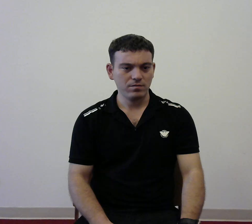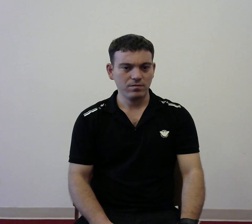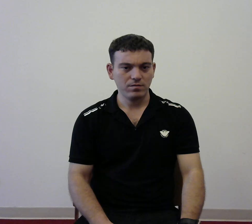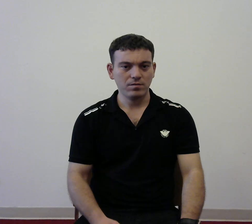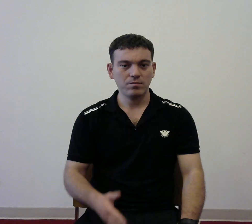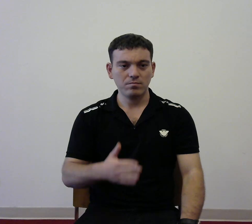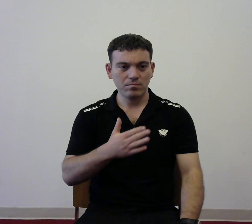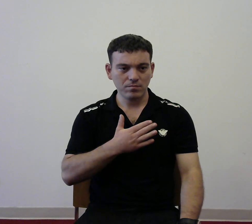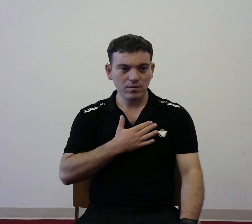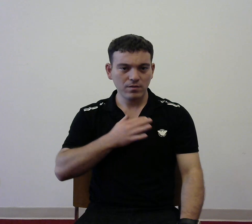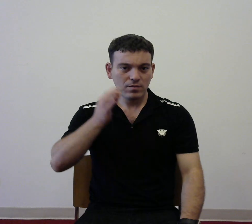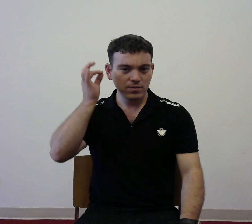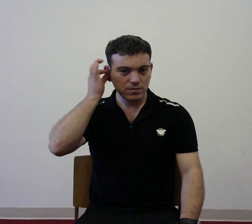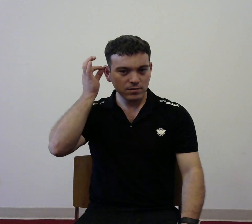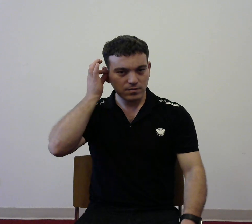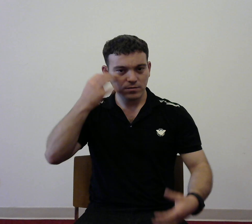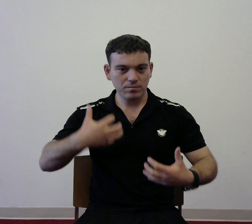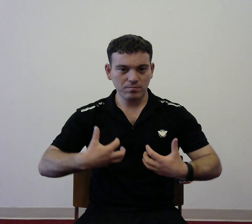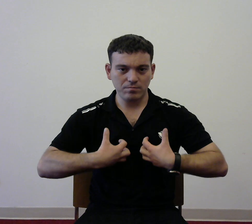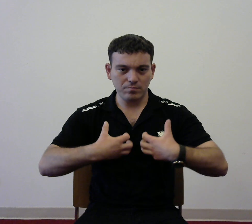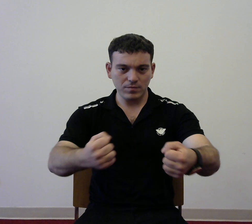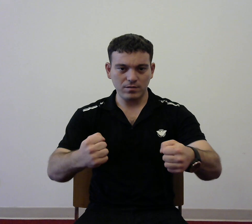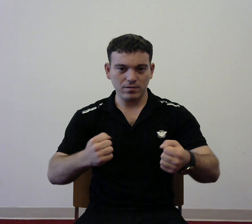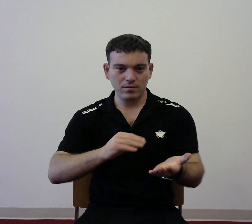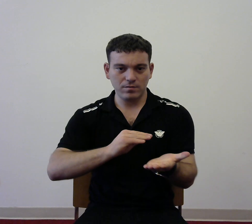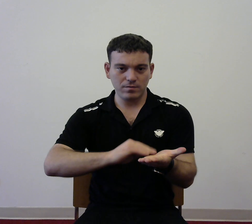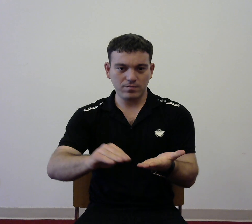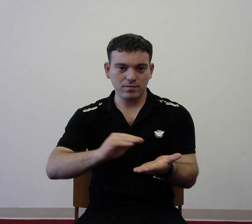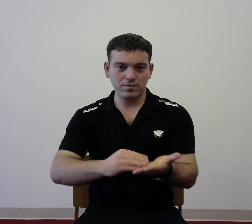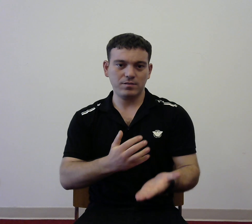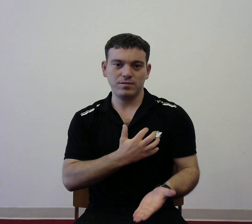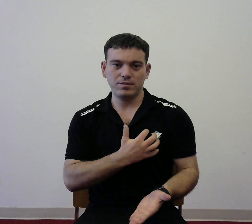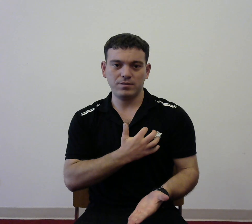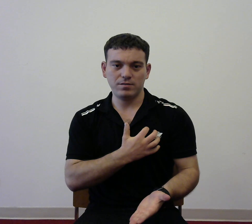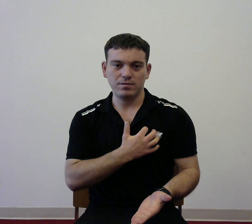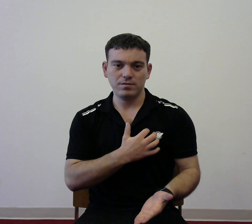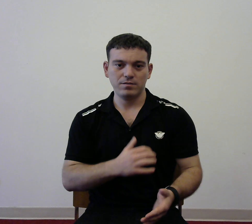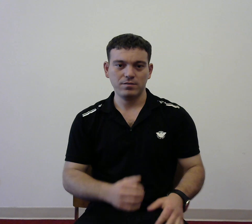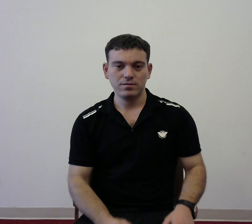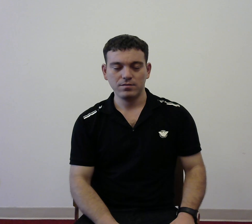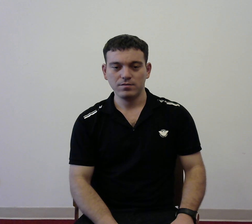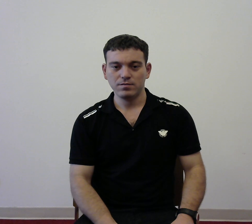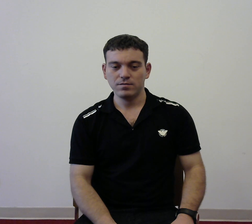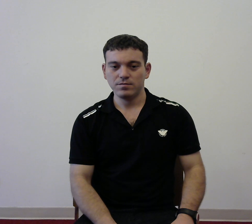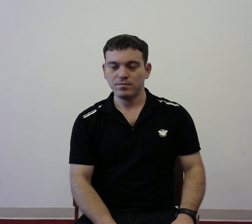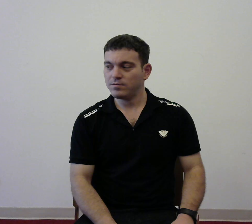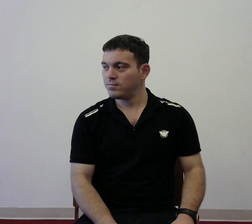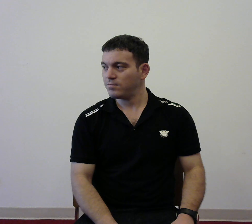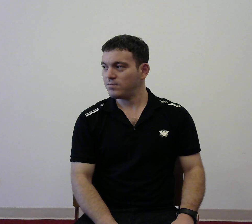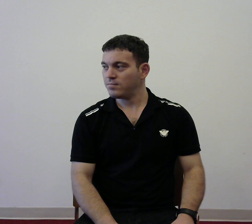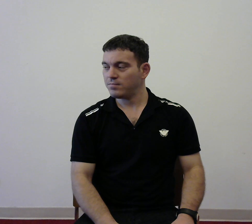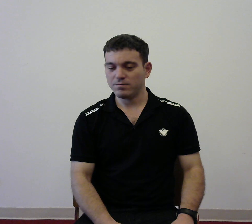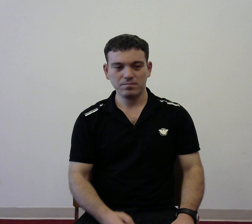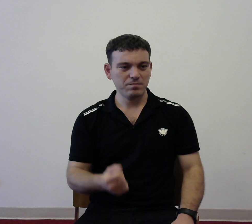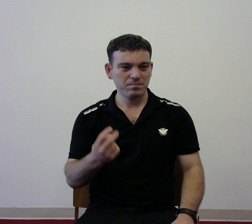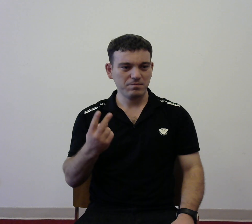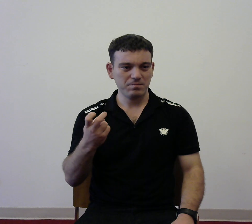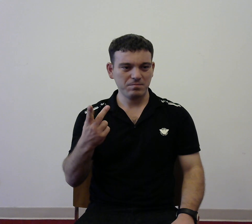Mən həkimin qəbuluna yazılmaq istəyirəm